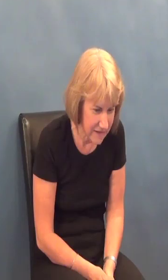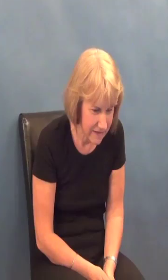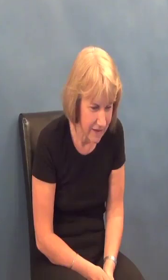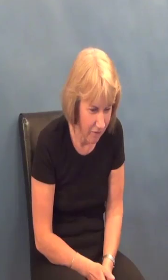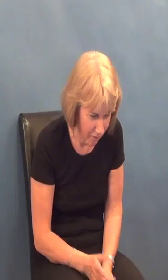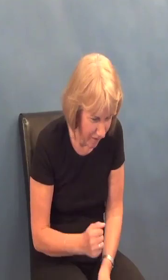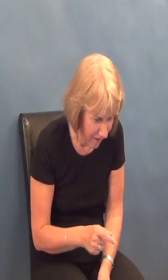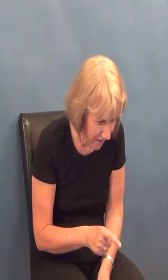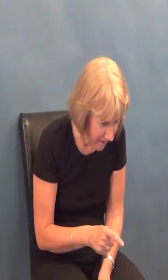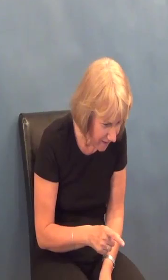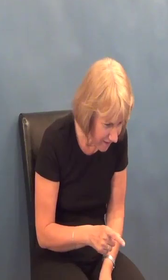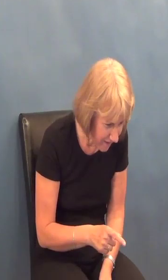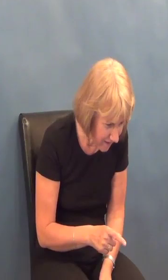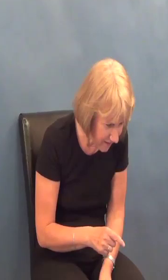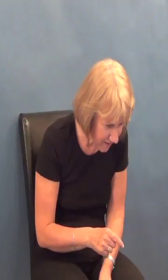To.